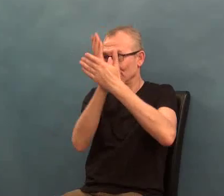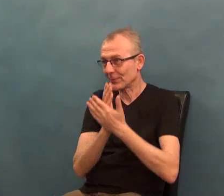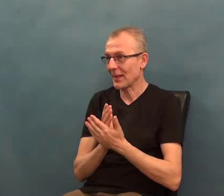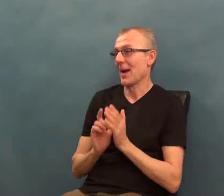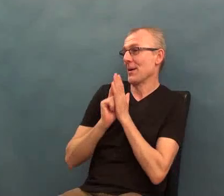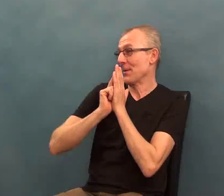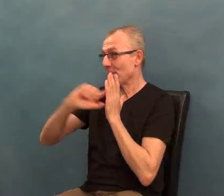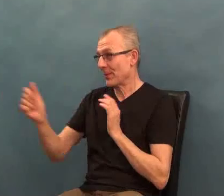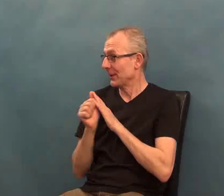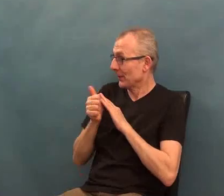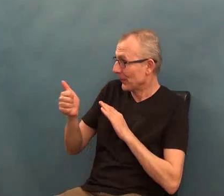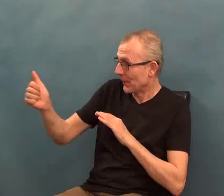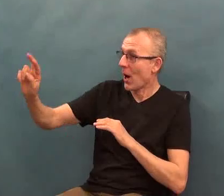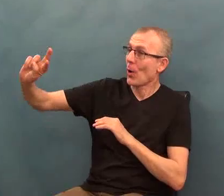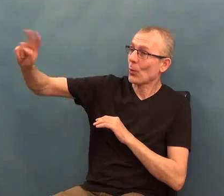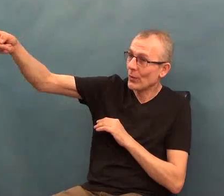Ucieka w inne miejsce.